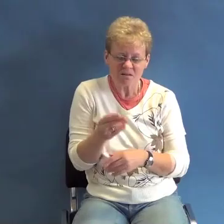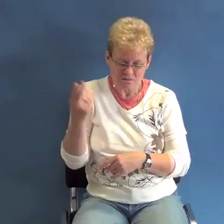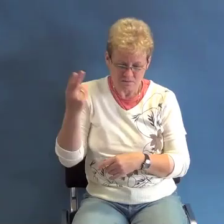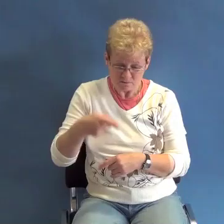Szlaban...